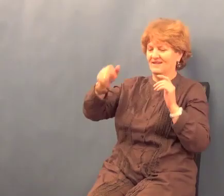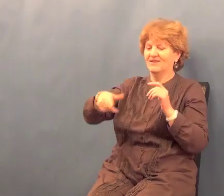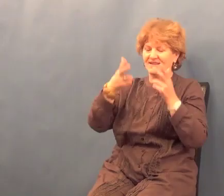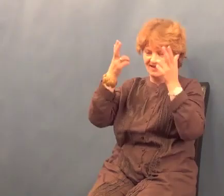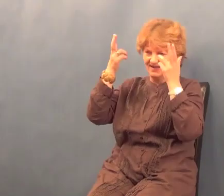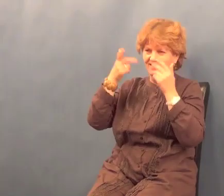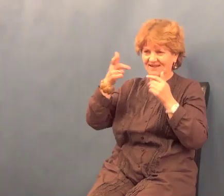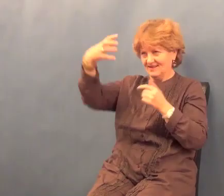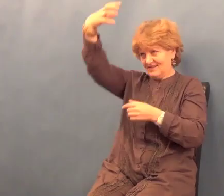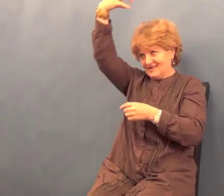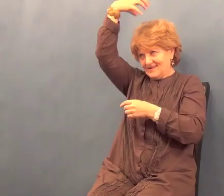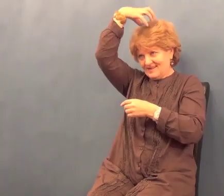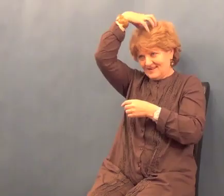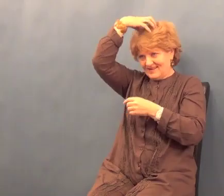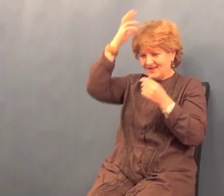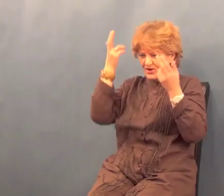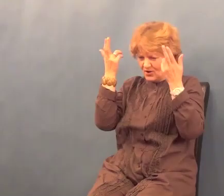Naprzeciwko stoi królik z owocem na głowie.